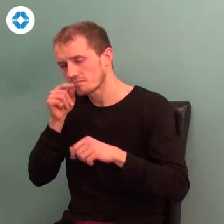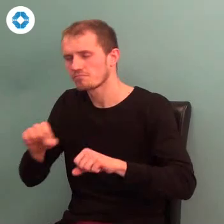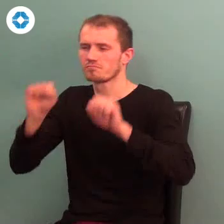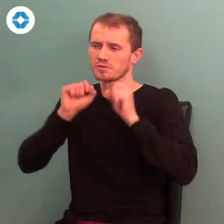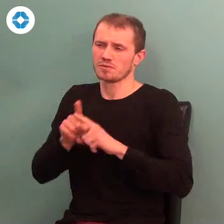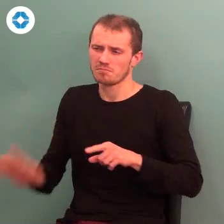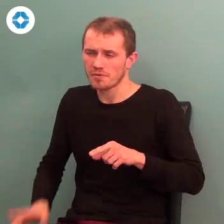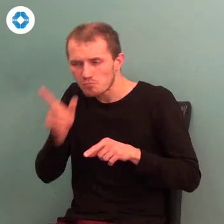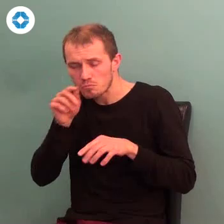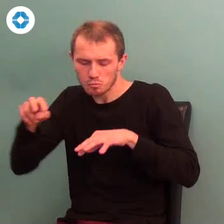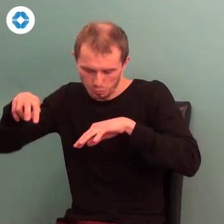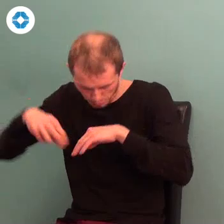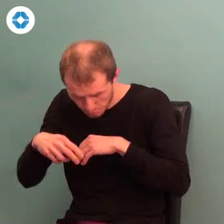Pies też zasypia zwinięty w kłębek.